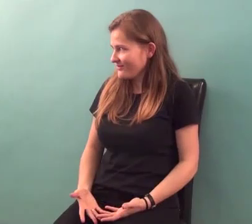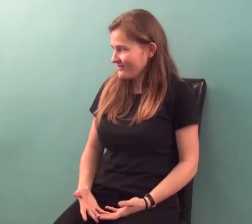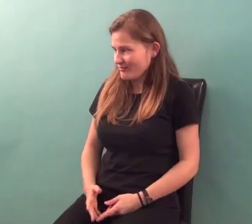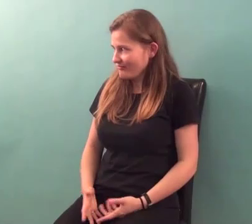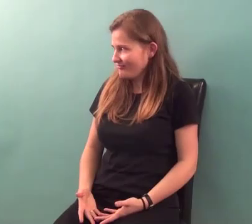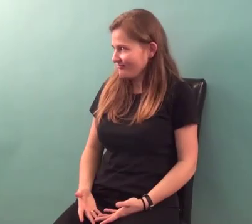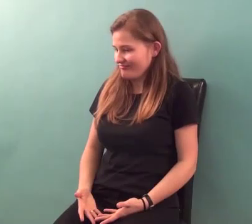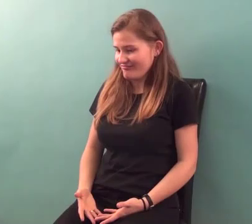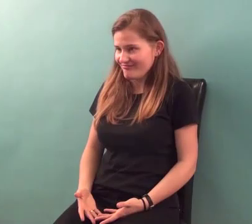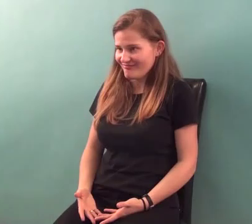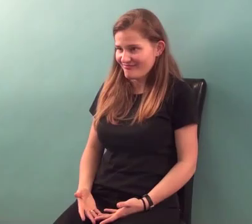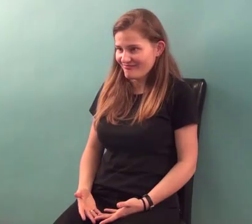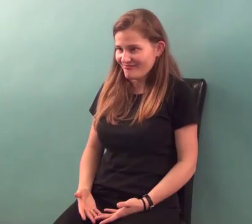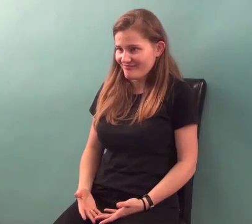Koń.